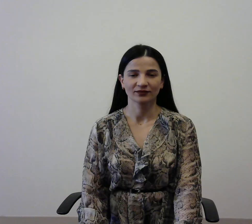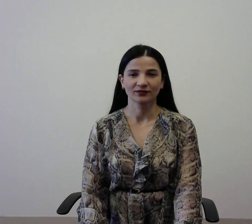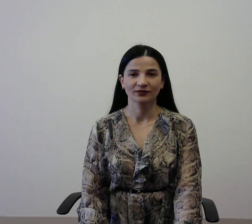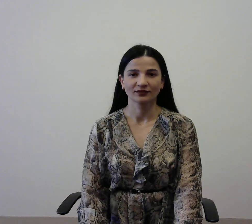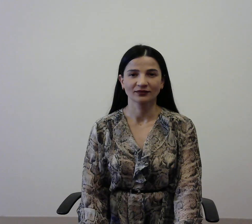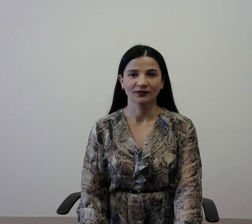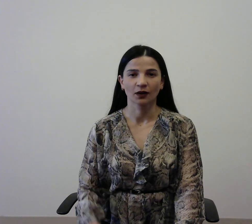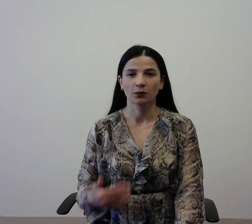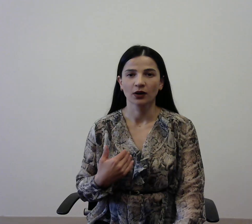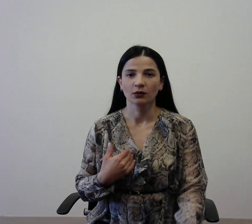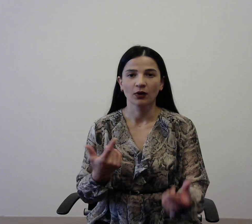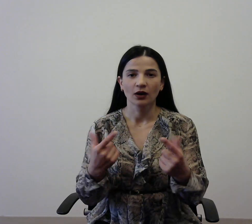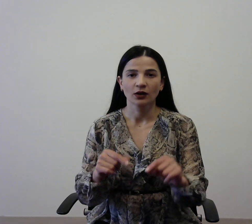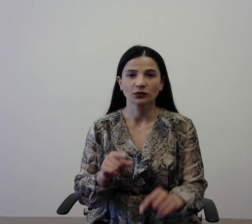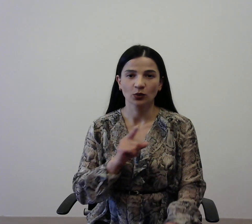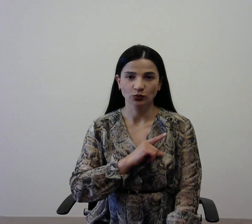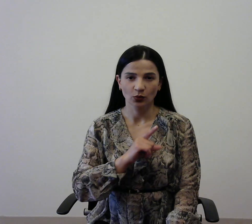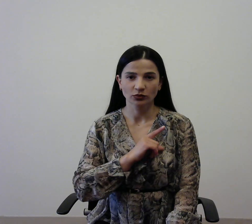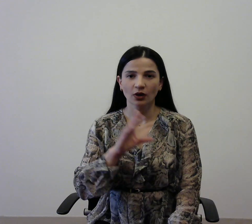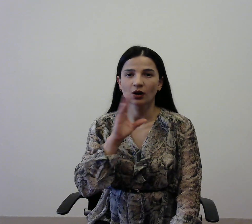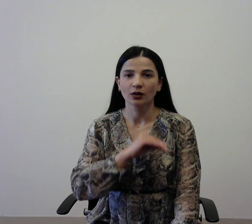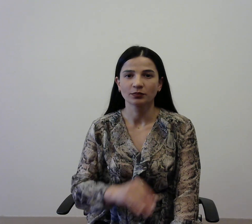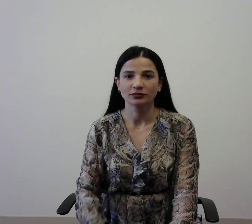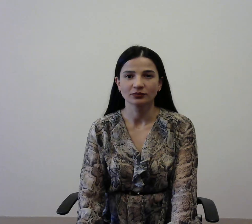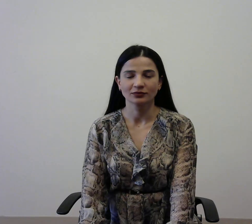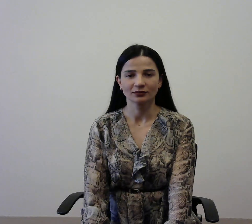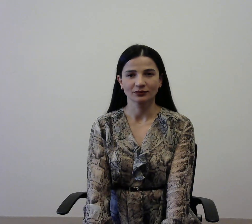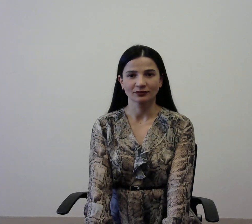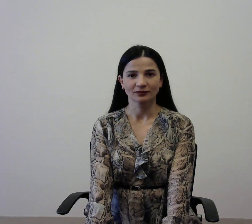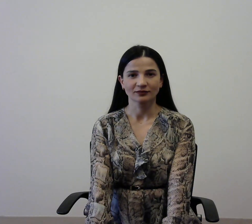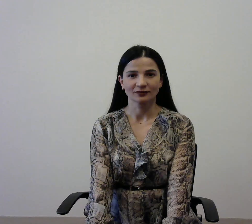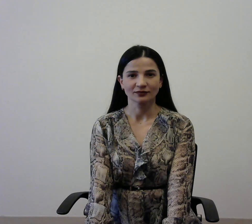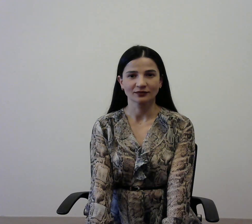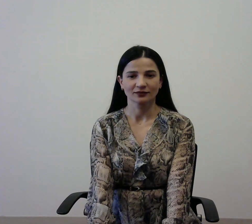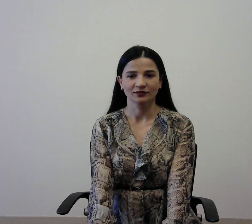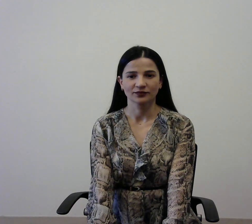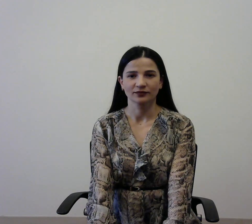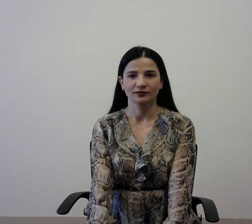Mən harda gözləyə bilərəm?